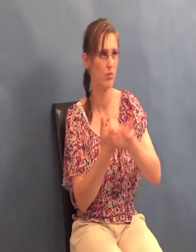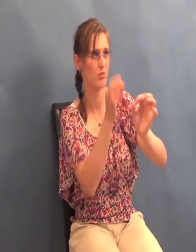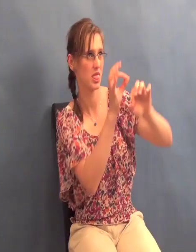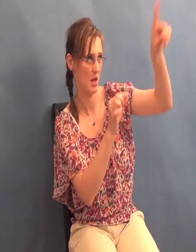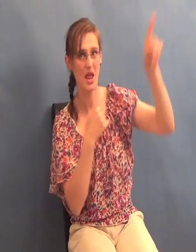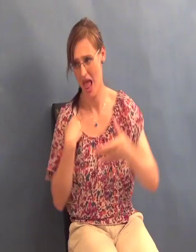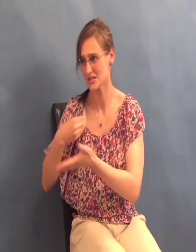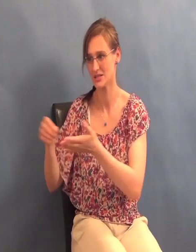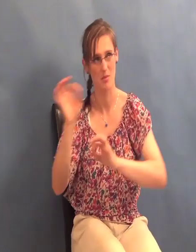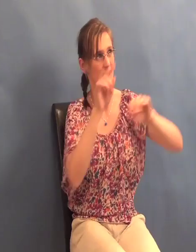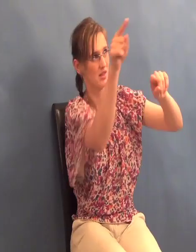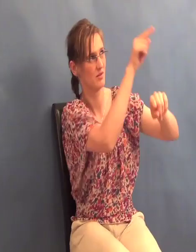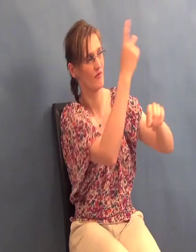"Ja zapłacę, napraw te rozbite okna".